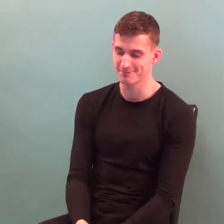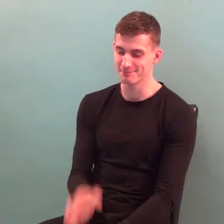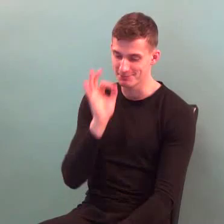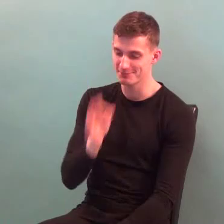Dobrze.